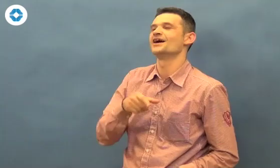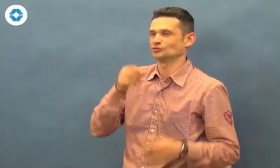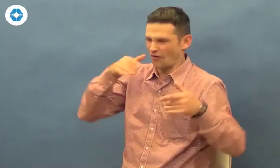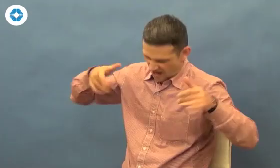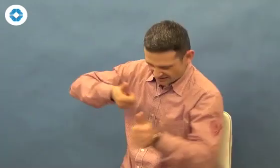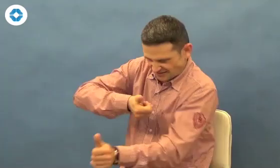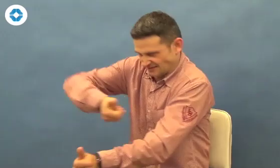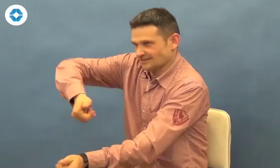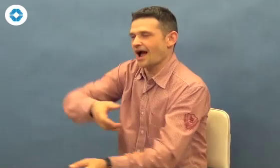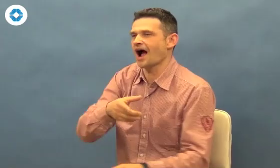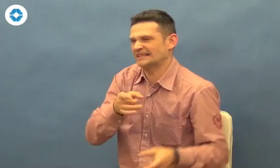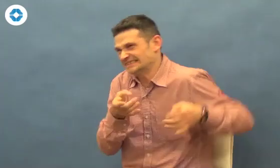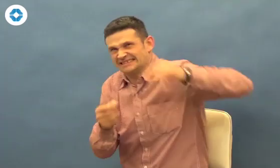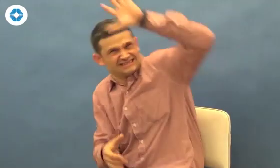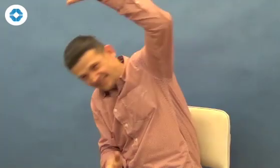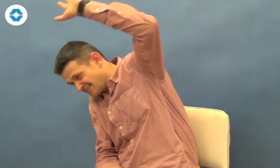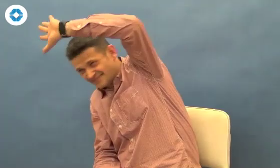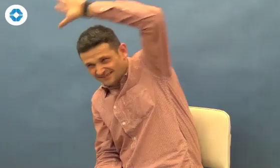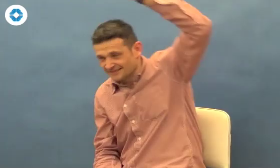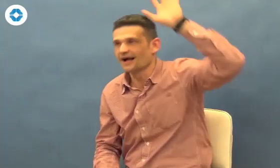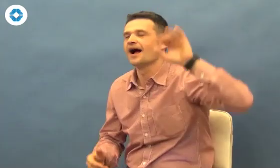Sowa leci za nim, a on biegnie i osłania się rękami.